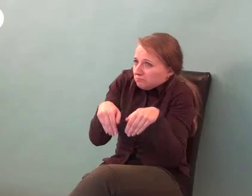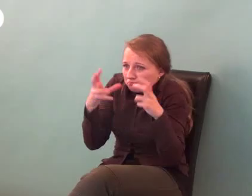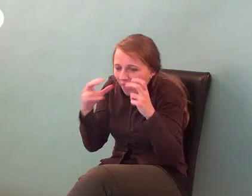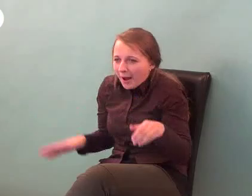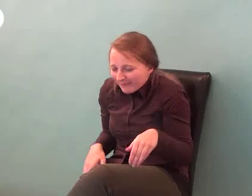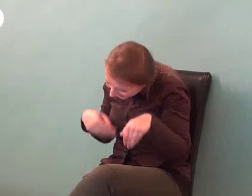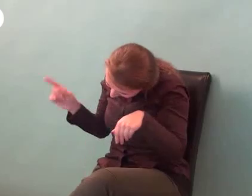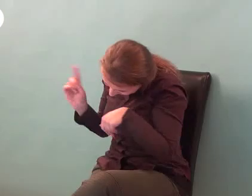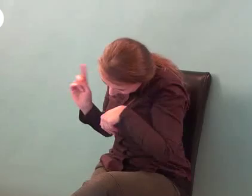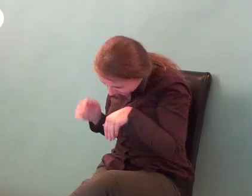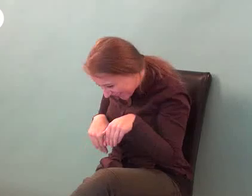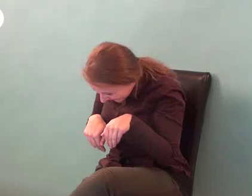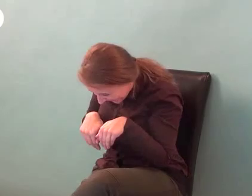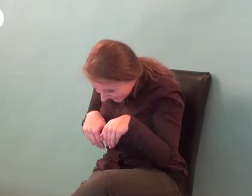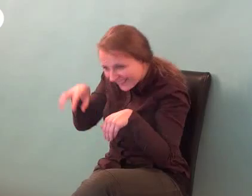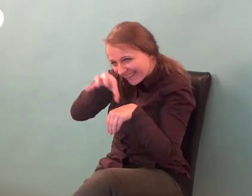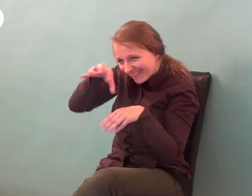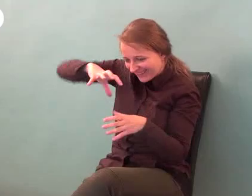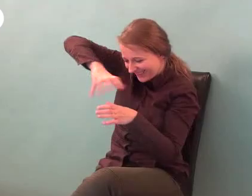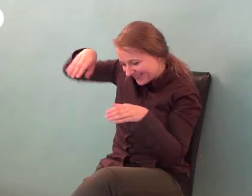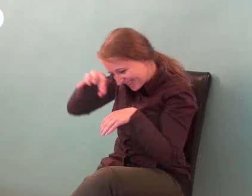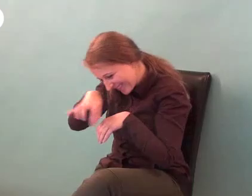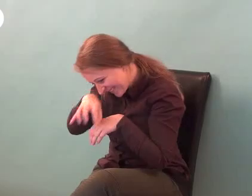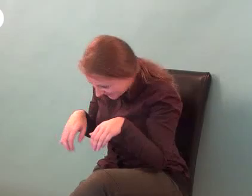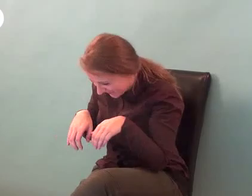Wesoły pies trzyma się łapkami brzegu słoja i merdając ogonem zagląda do środka.